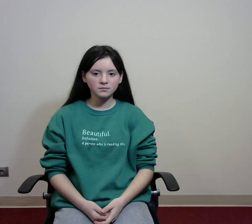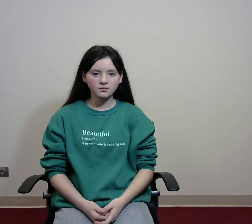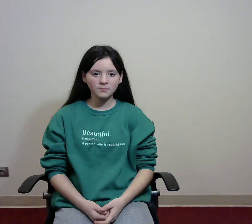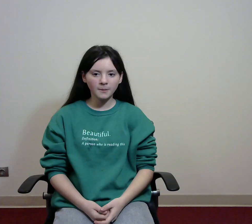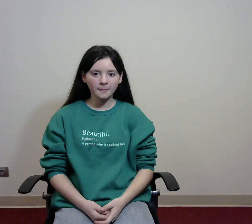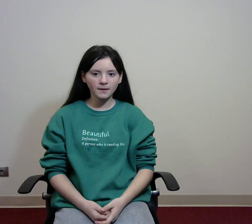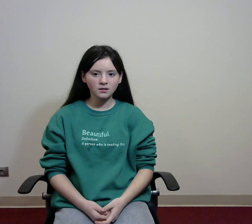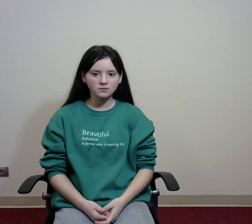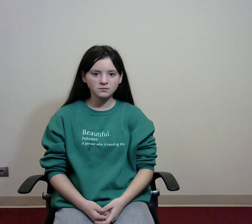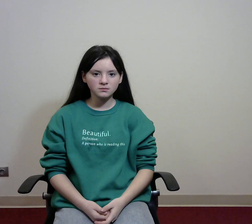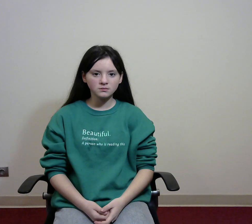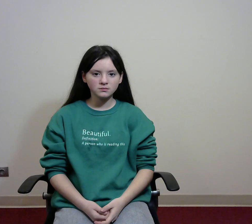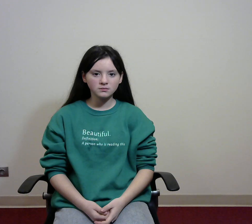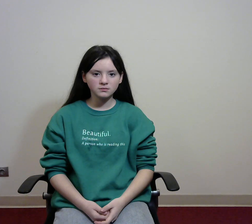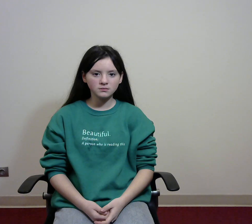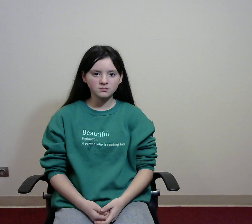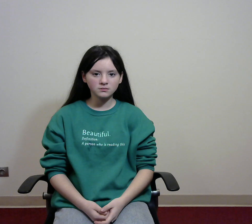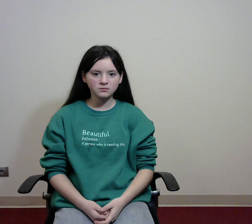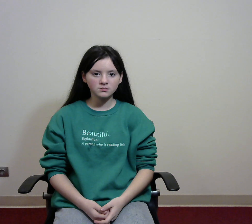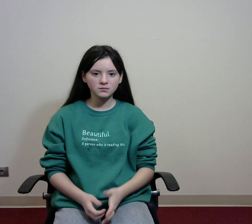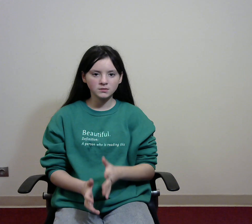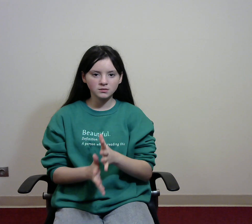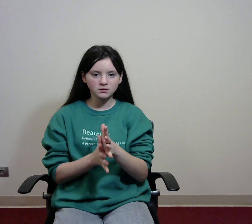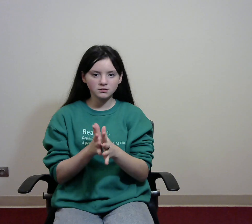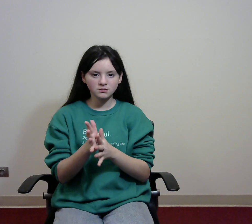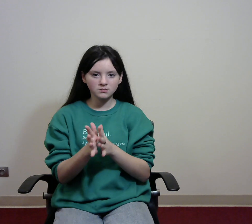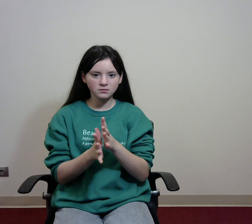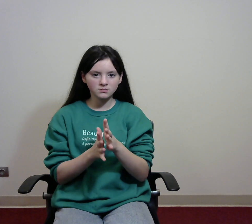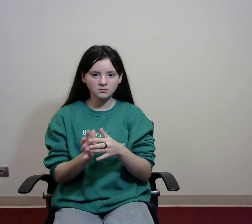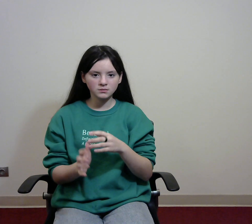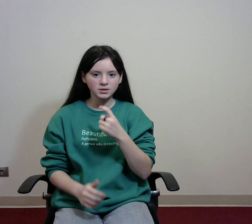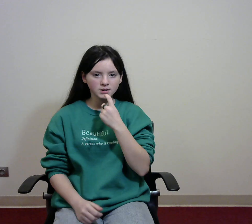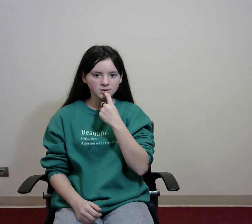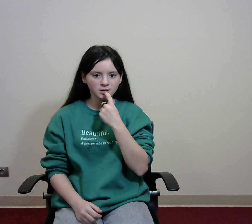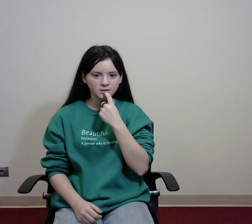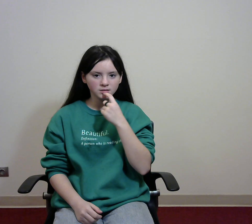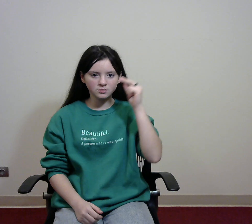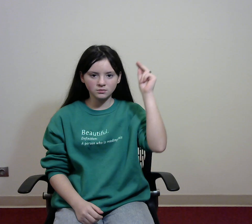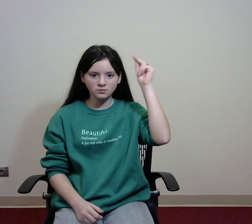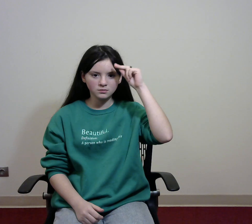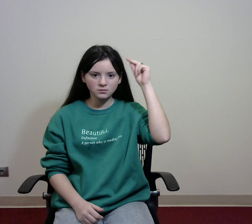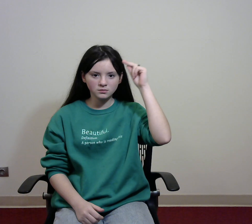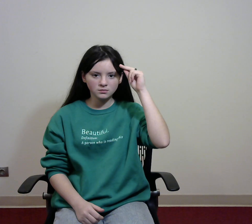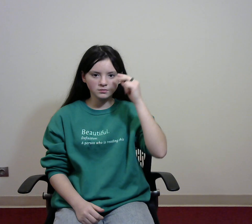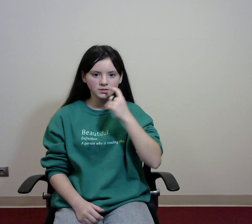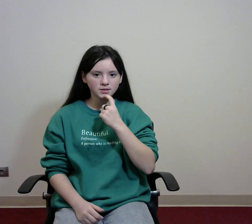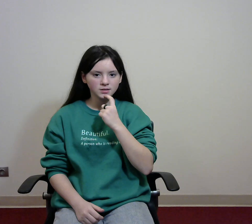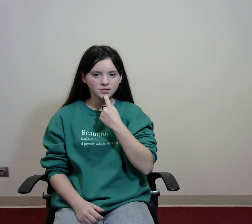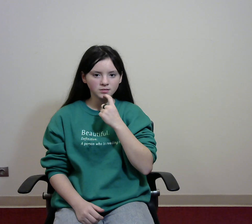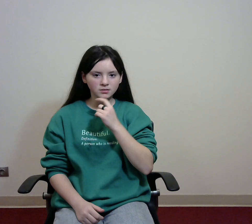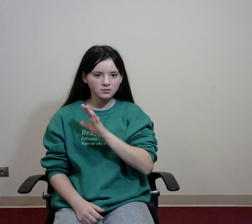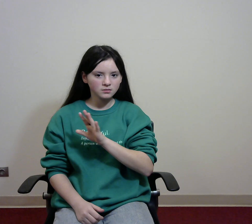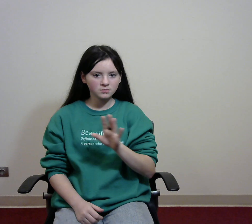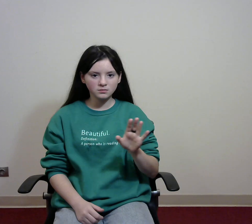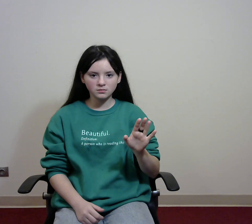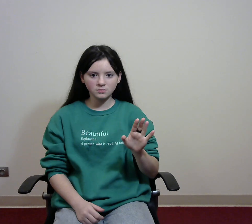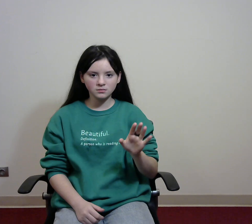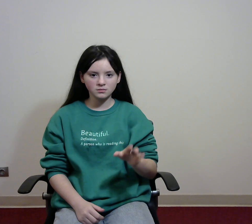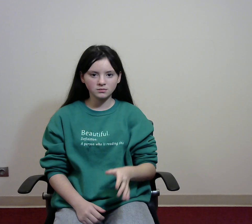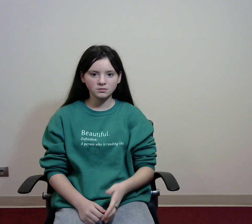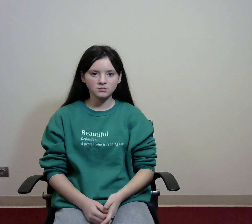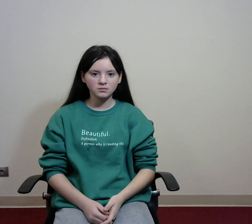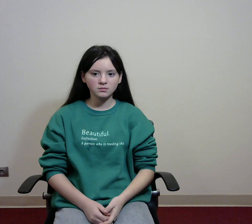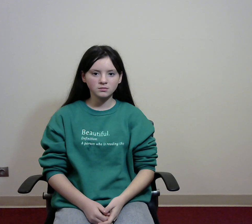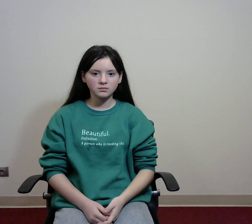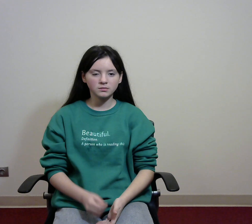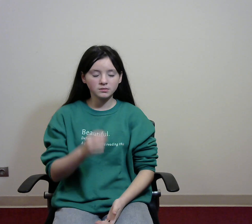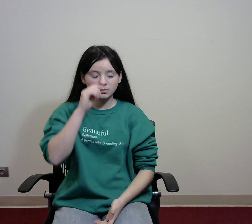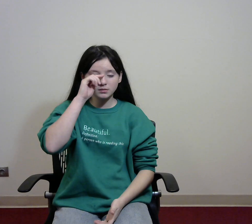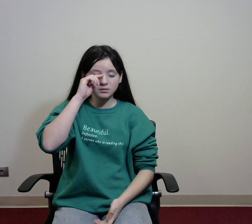İşarə dilini öyrənmək çətin deyil